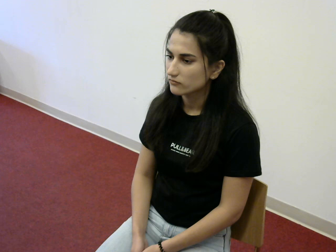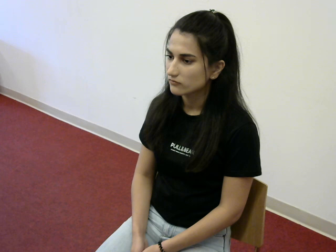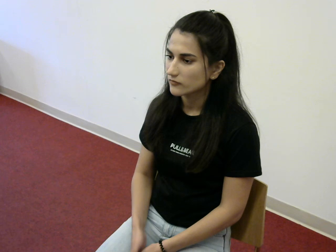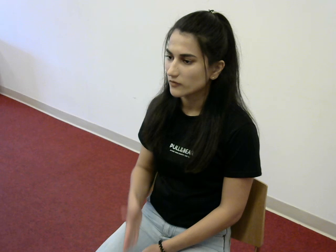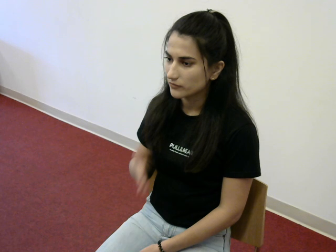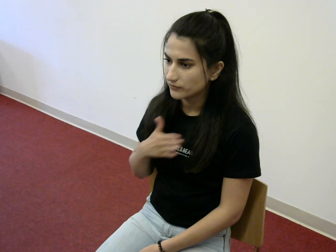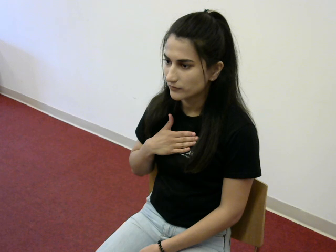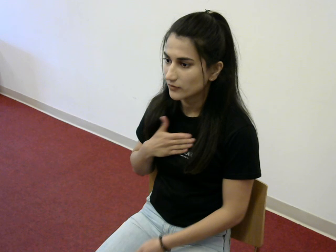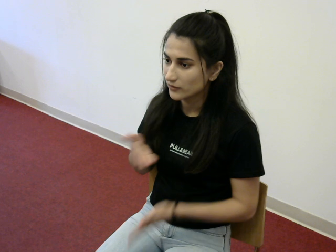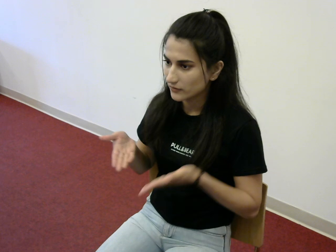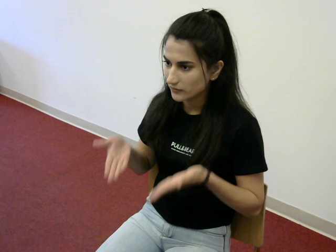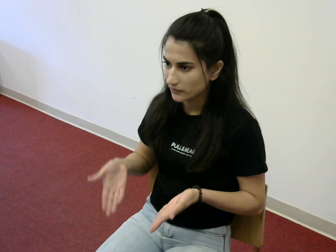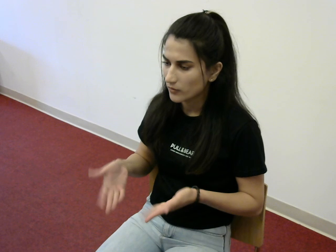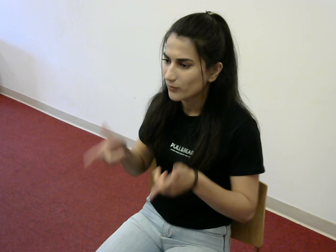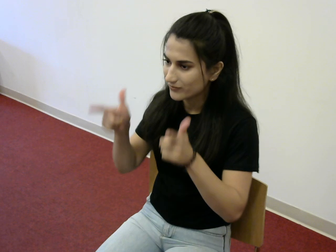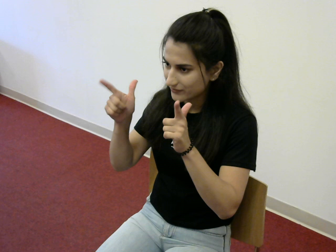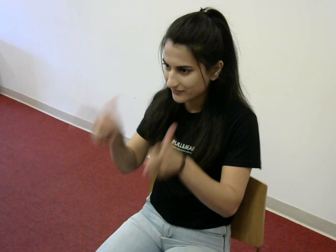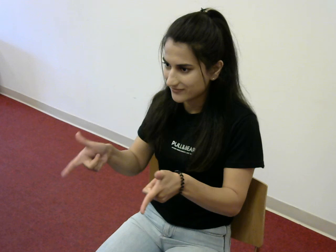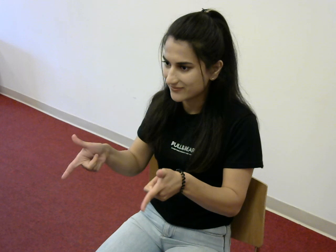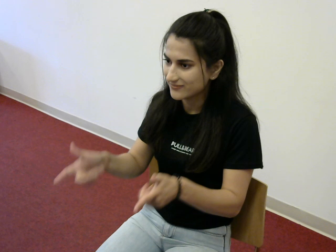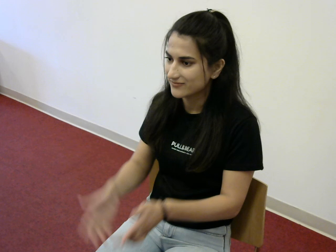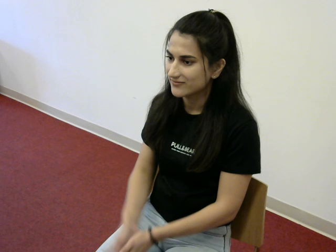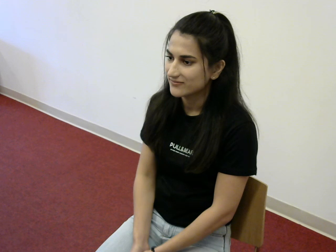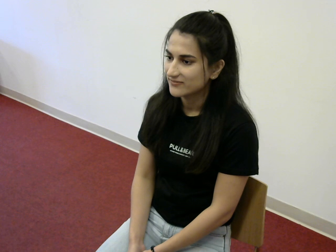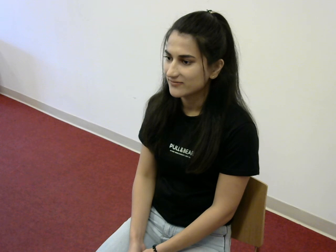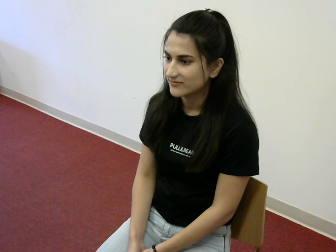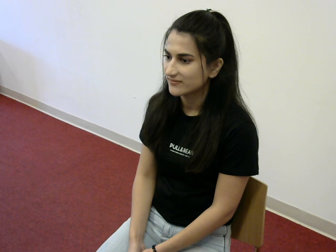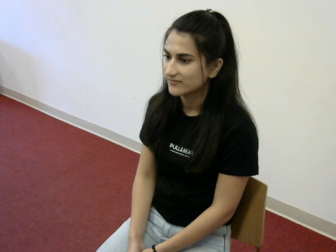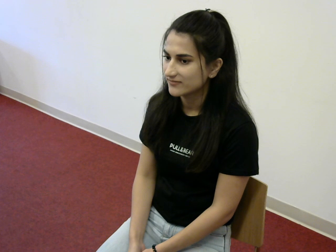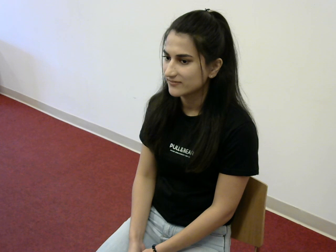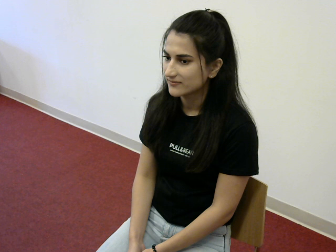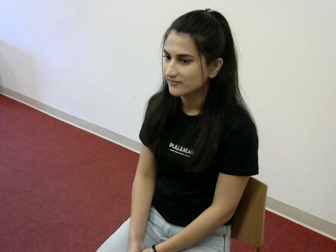Mən bununla razıyam